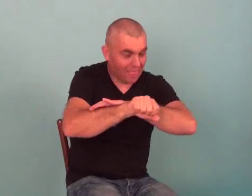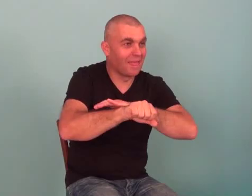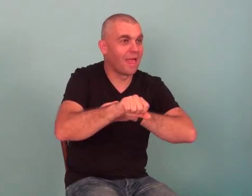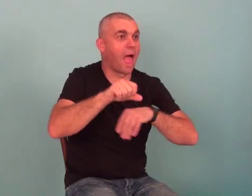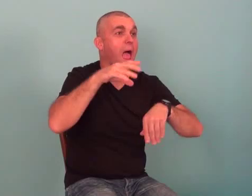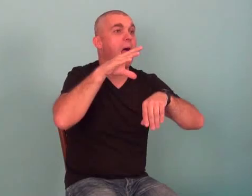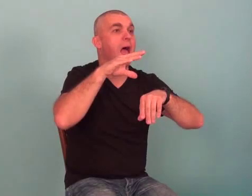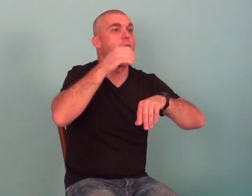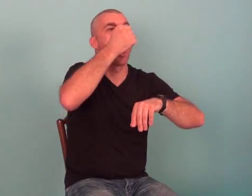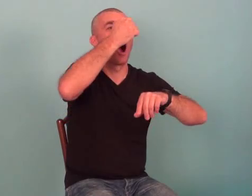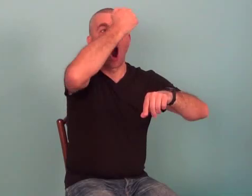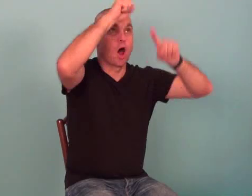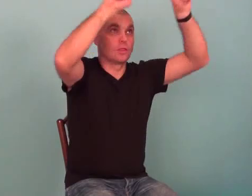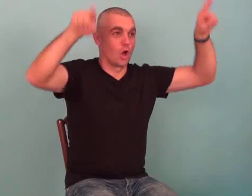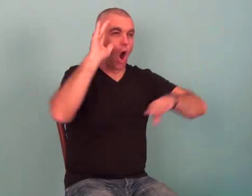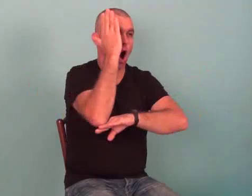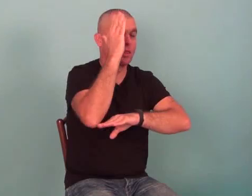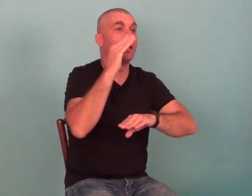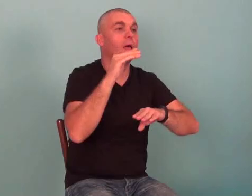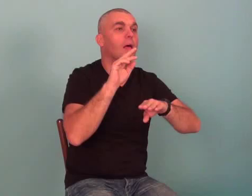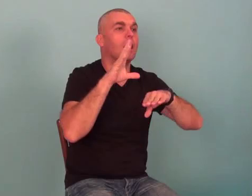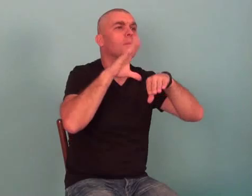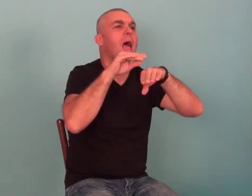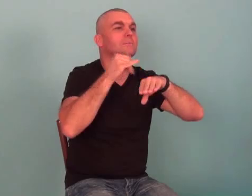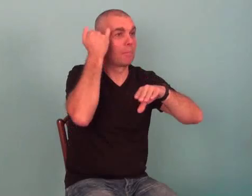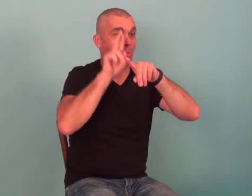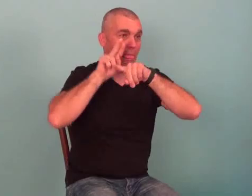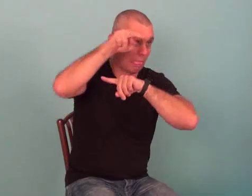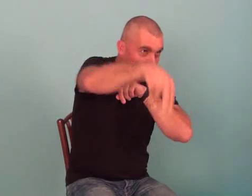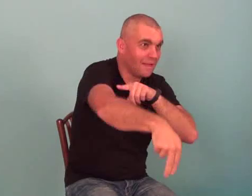Pies przez przypadek wypada przez okno.